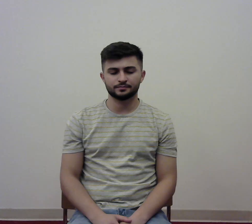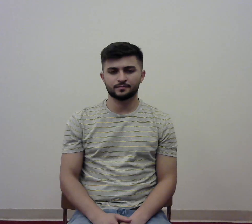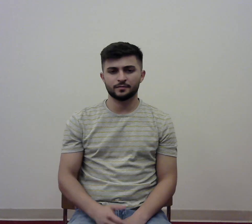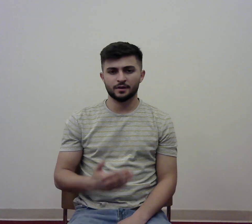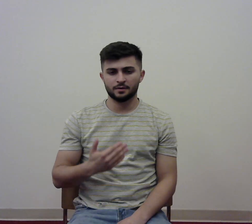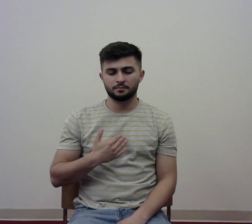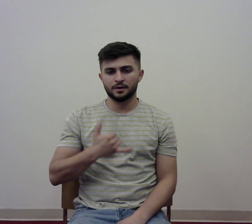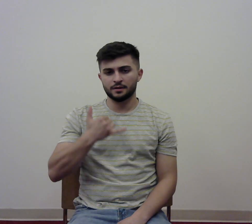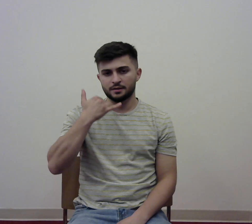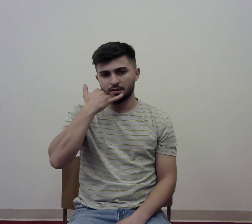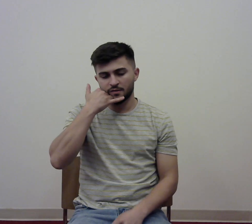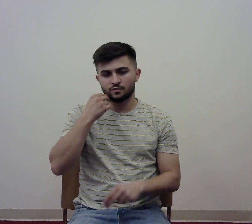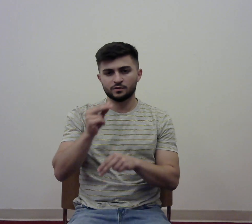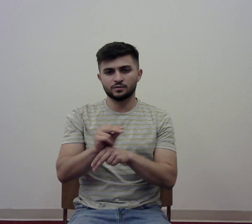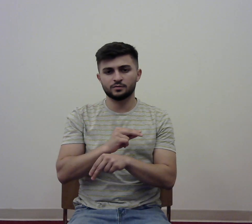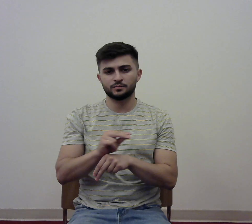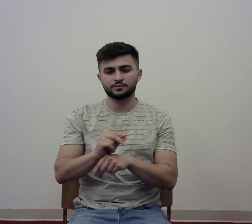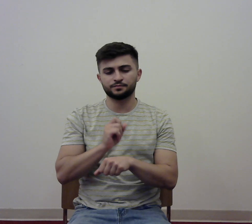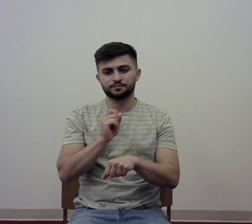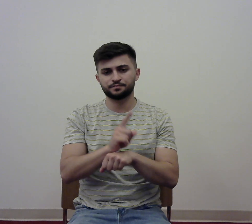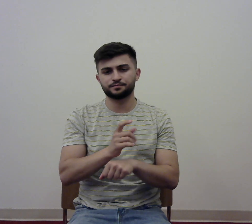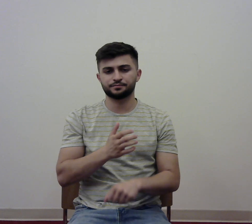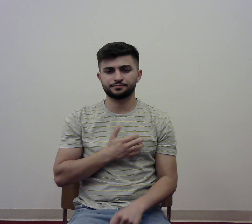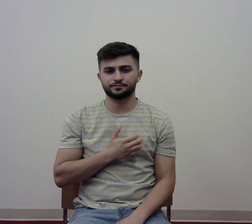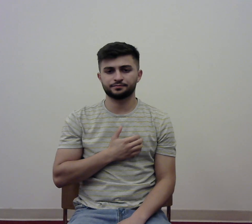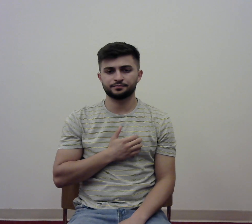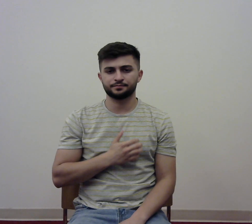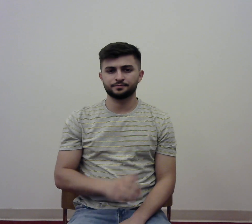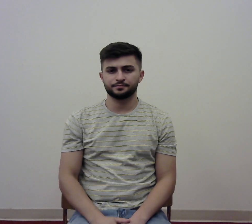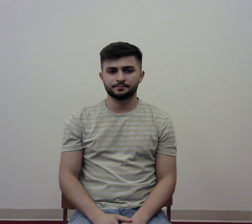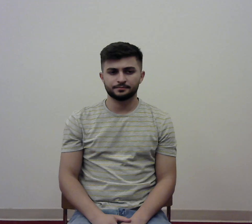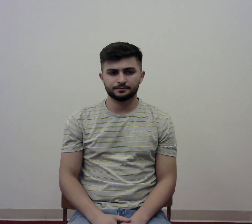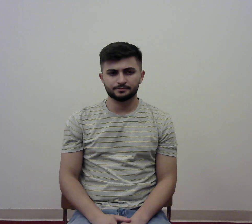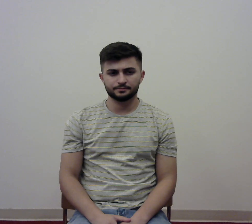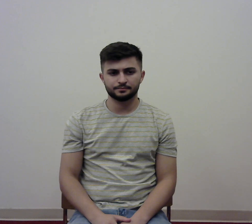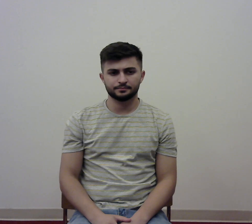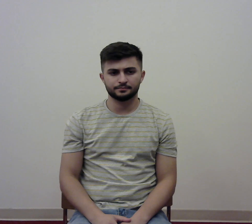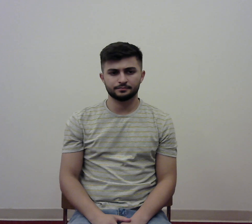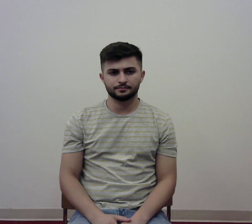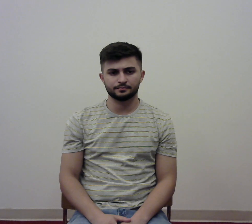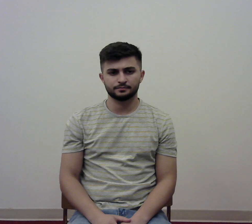Mən telefonu təmir etdirmək istəyirəm